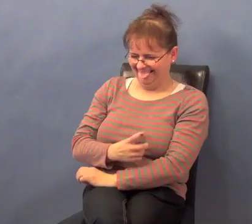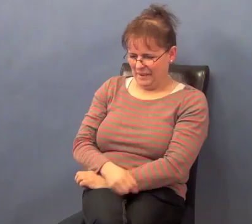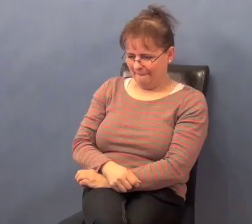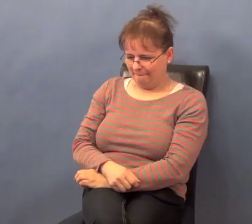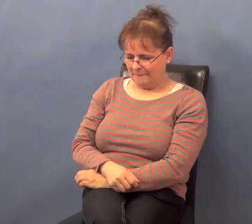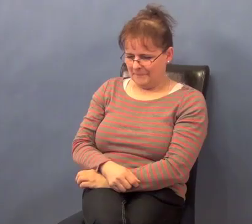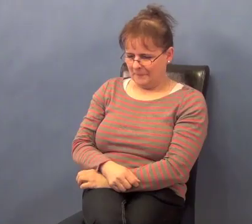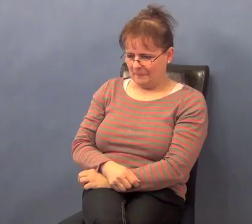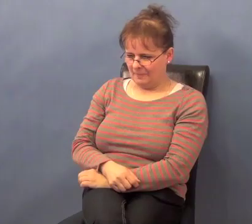Ale humor.